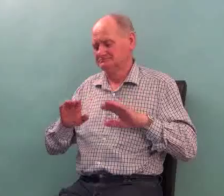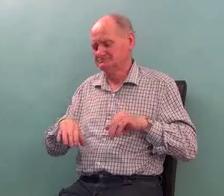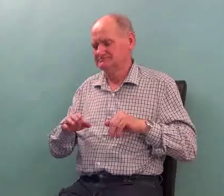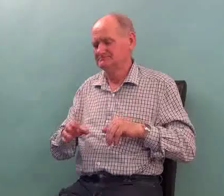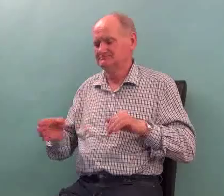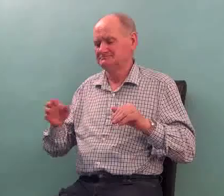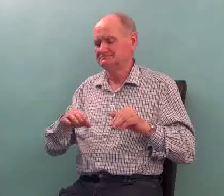Następny.